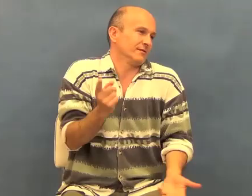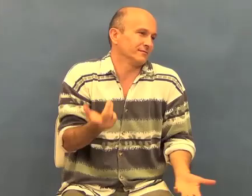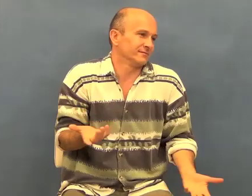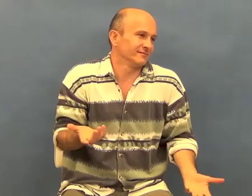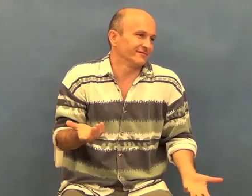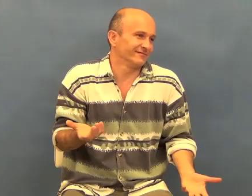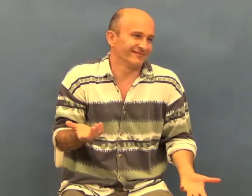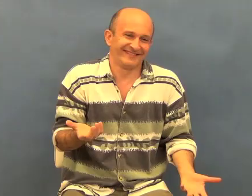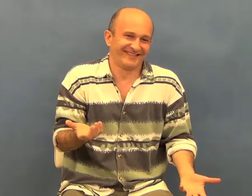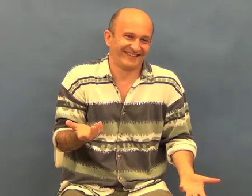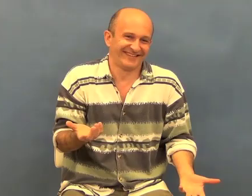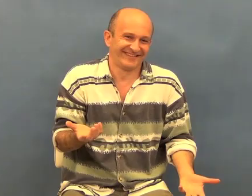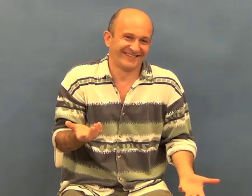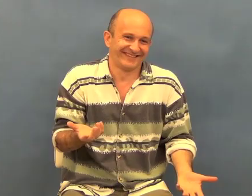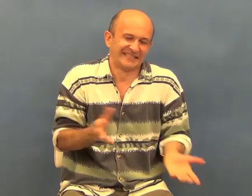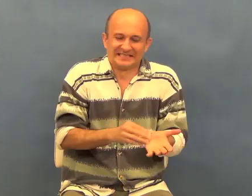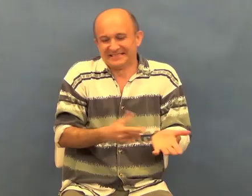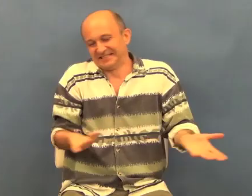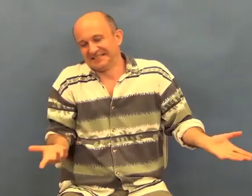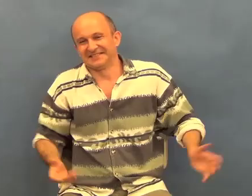Nie wiem, na przykład.